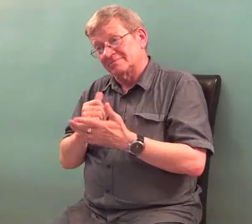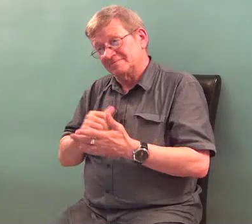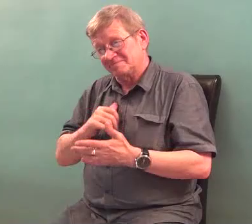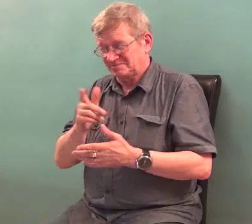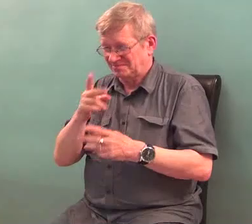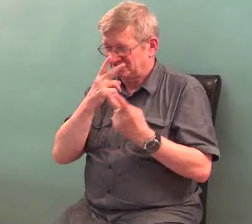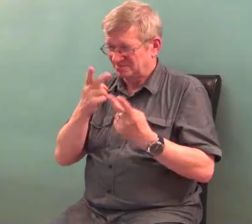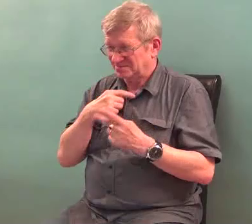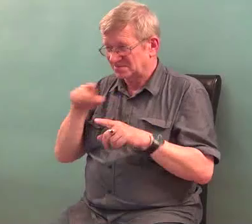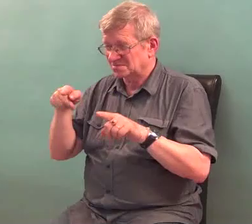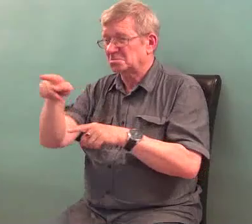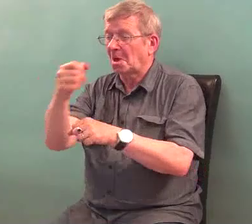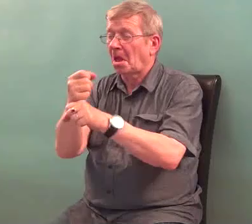Ty nie szukasz, bo pracujesz.